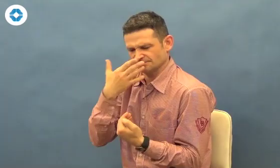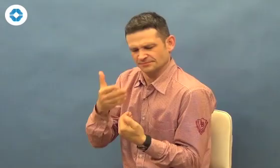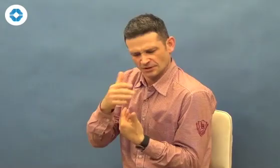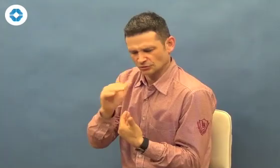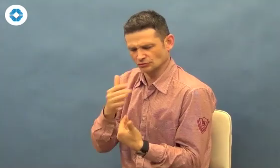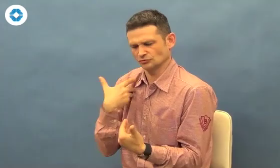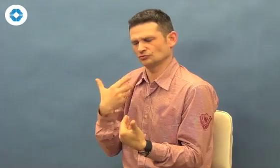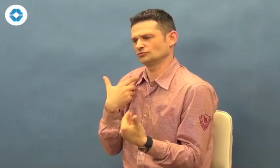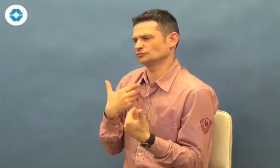Głaszcze psa i cieszy się, że on żyje.